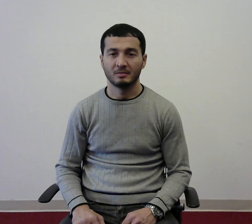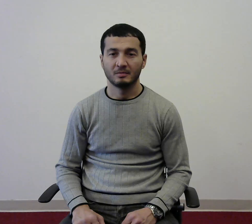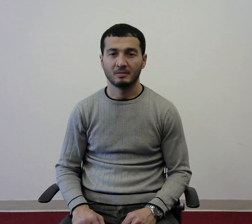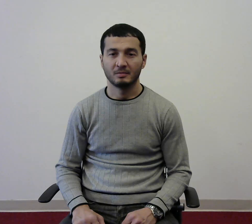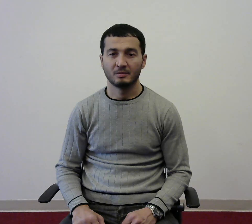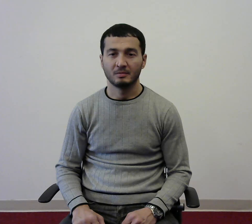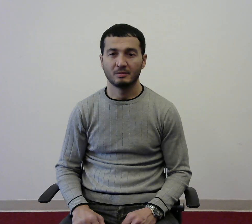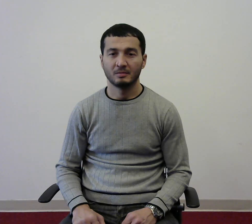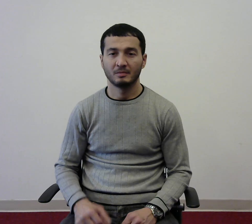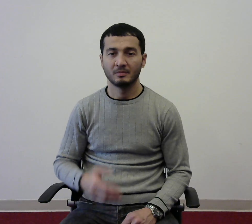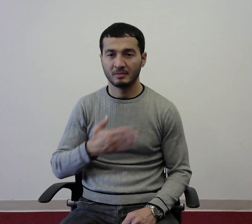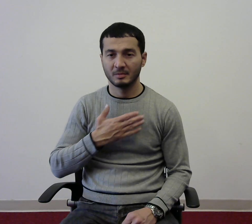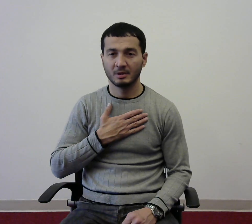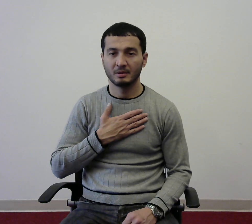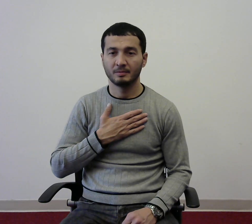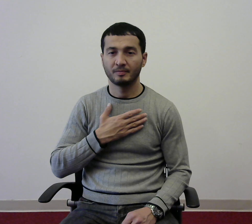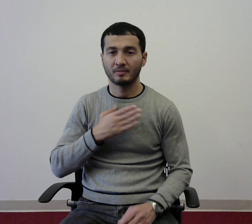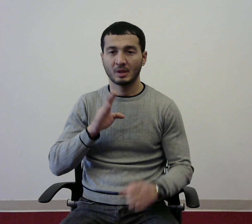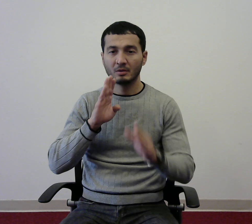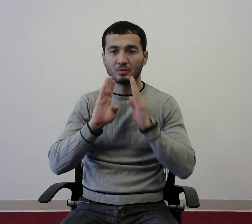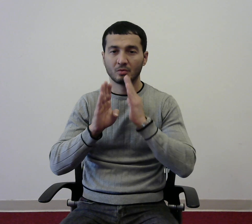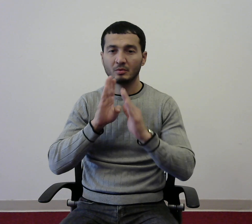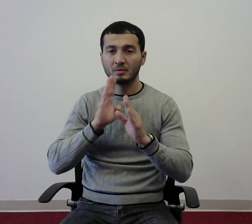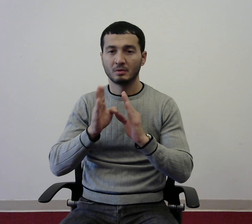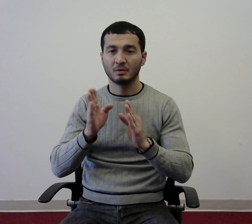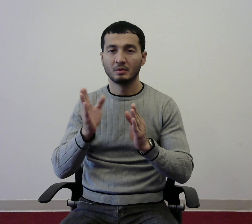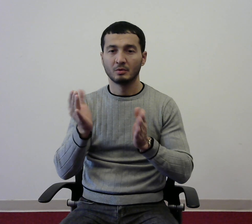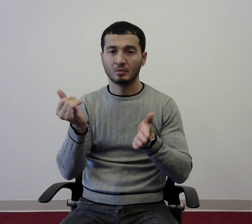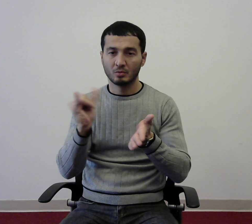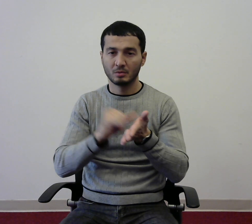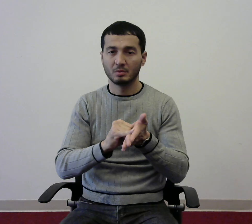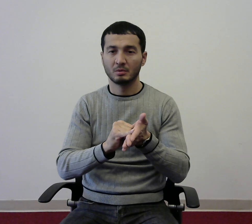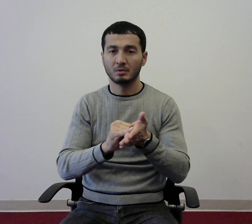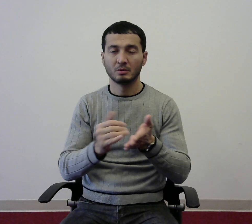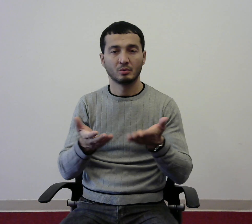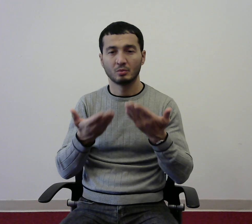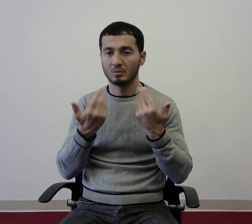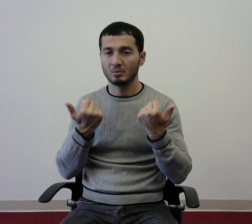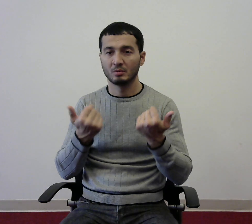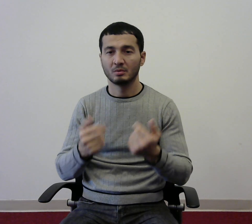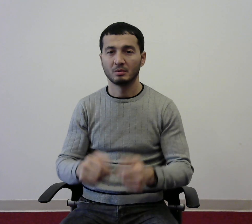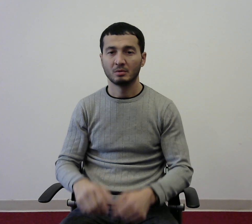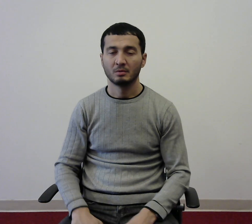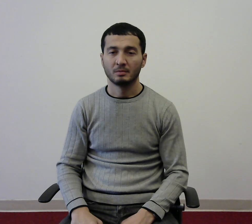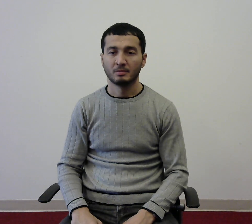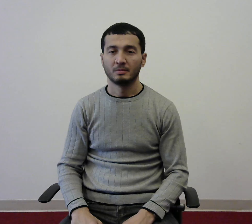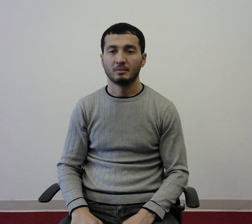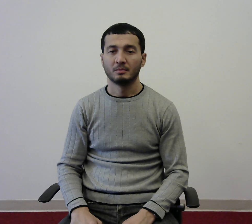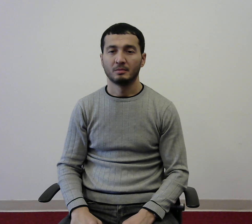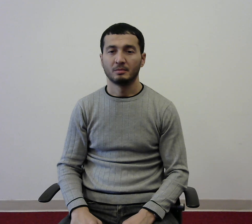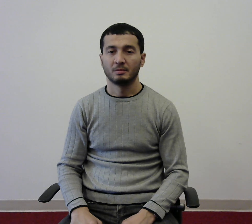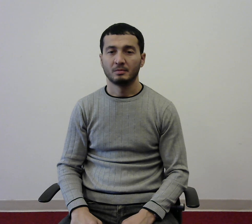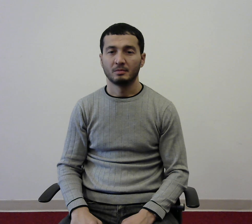Mənim Facebook hesabım yoxdur